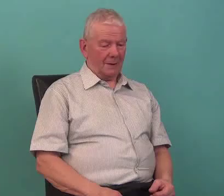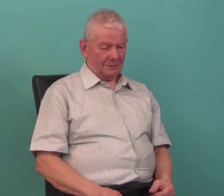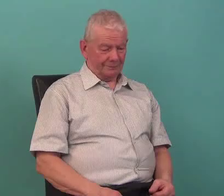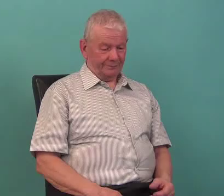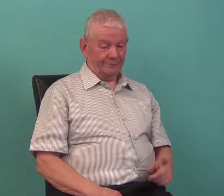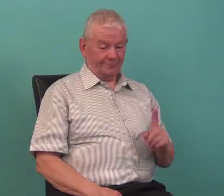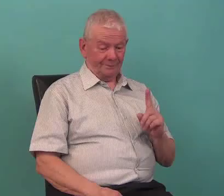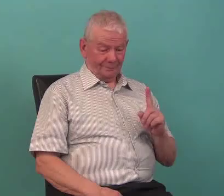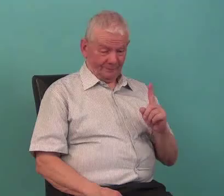Moment.